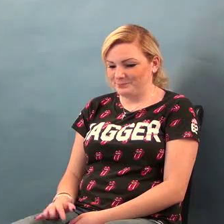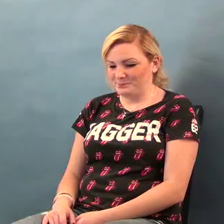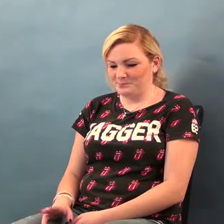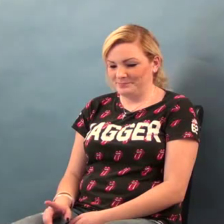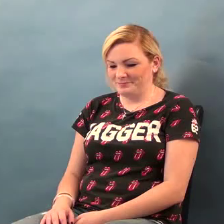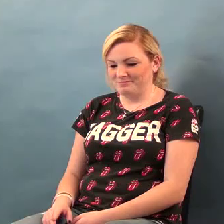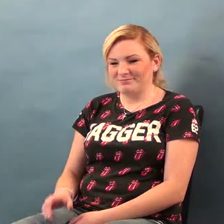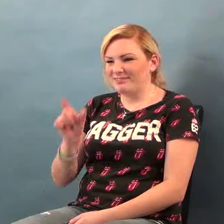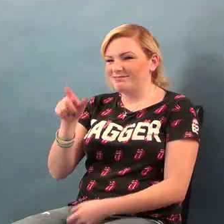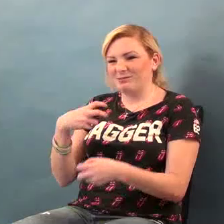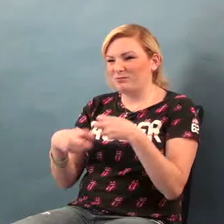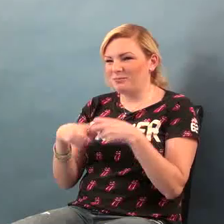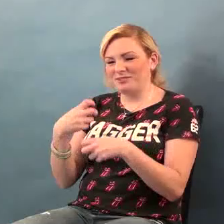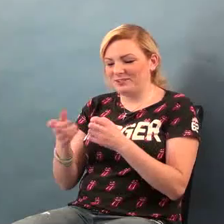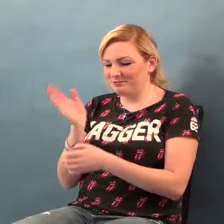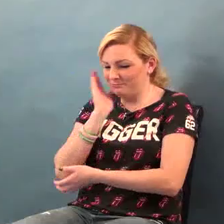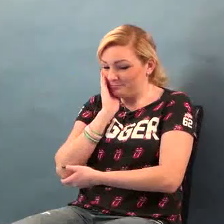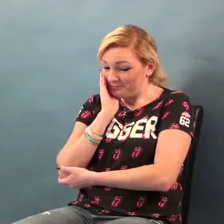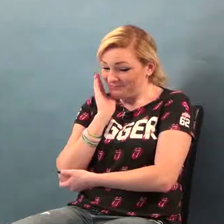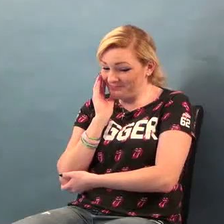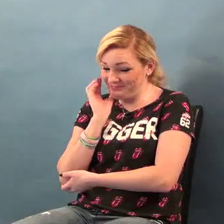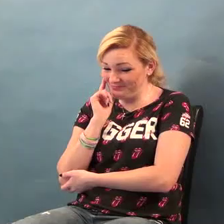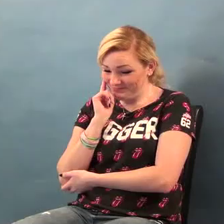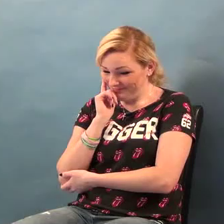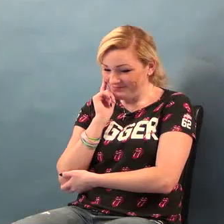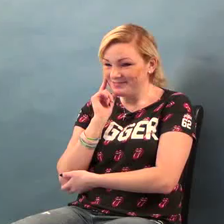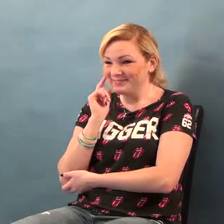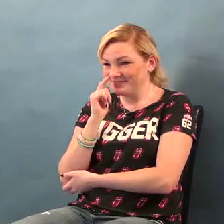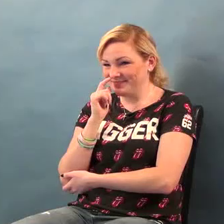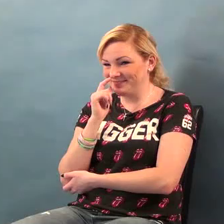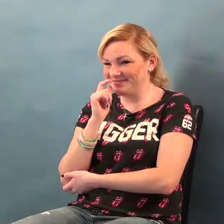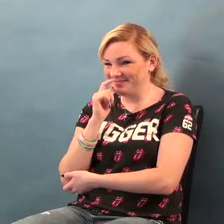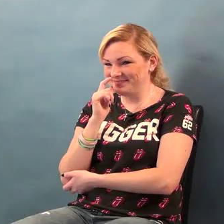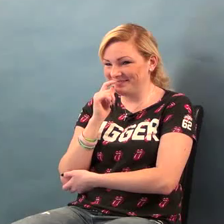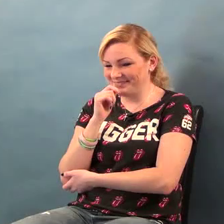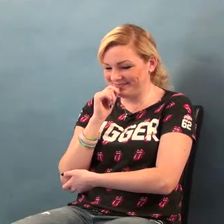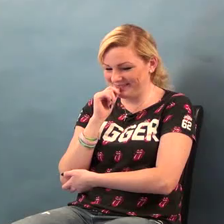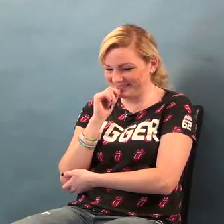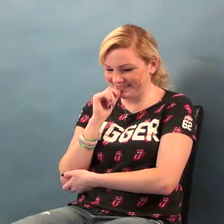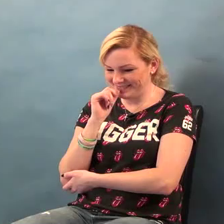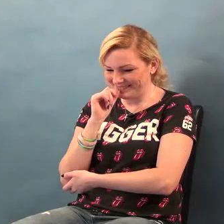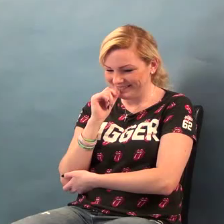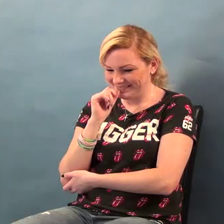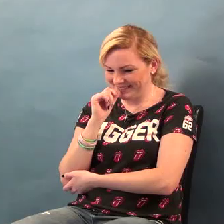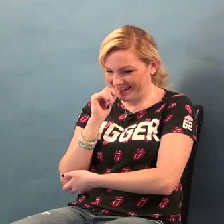Szkoda, bo chciałam iść czternastego lutego z Tobą na przykład do kina.